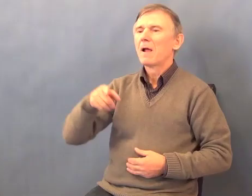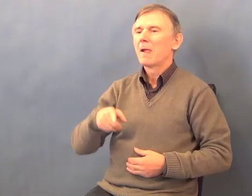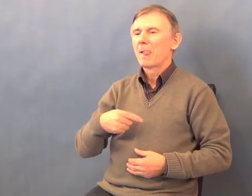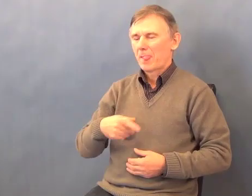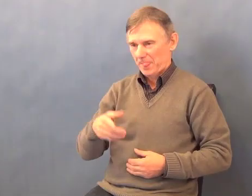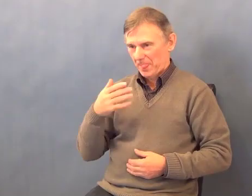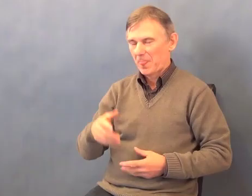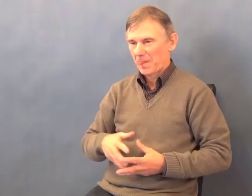A ty.